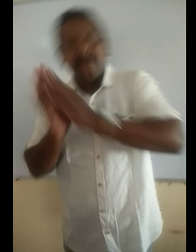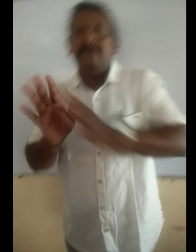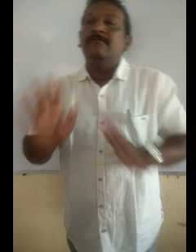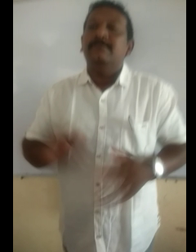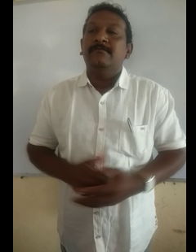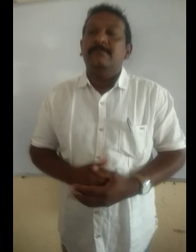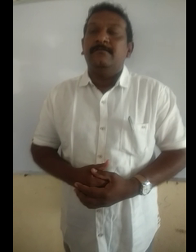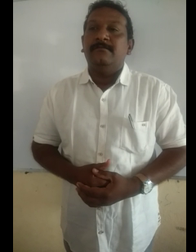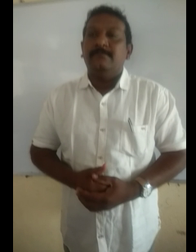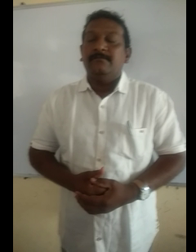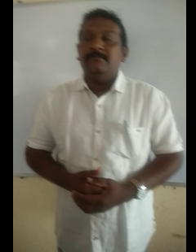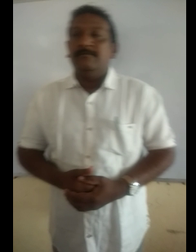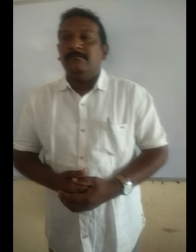go and sleep